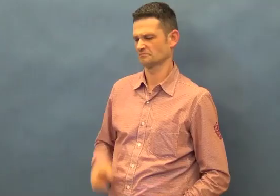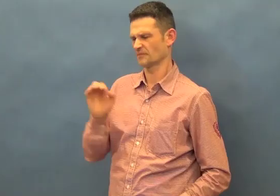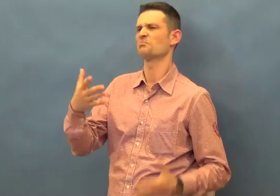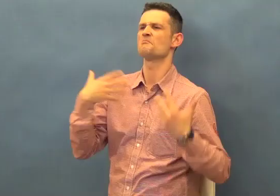Dobrze.